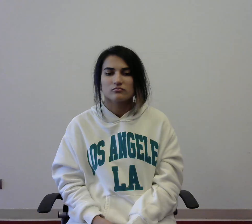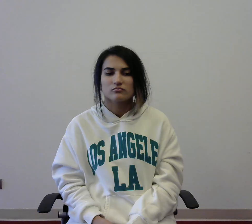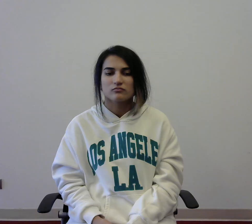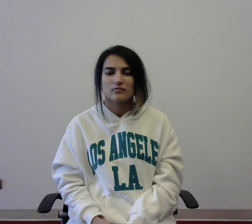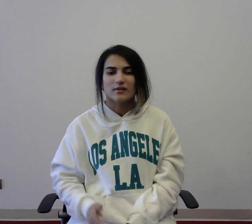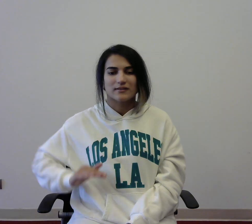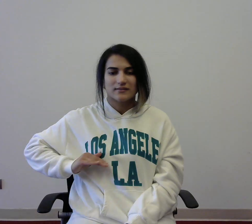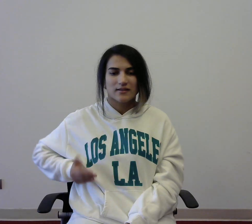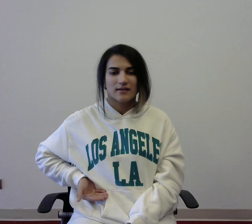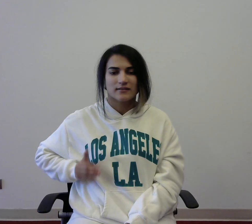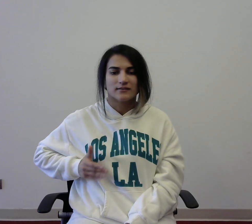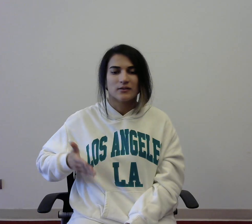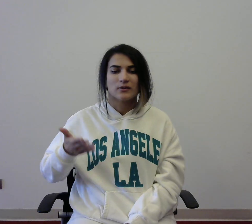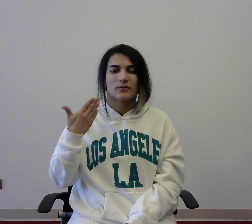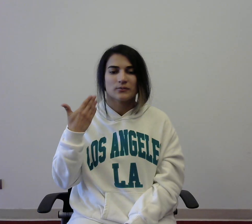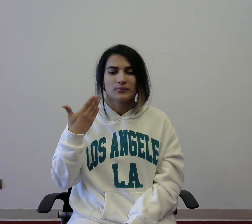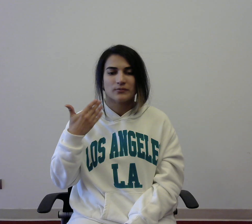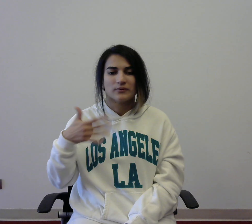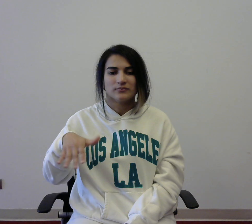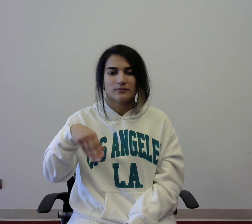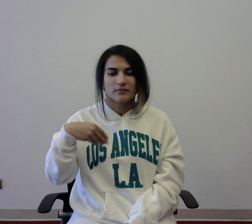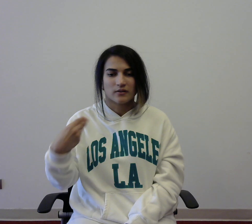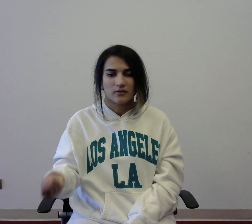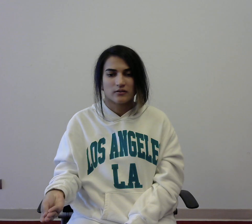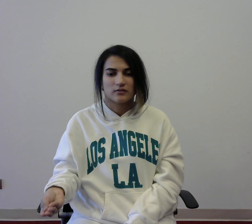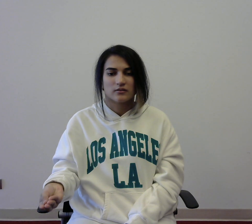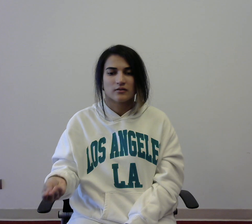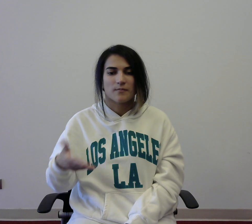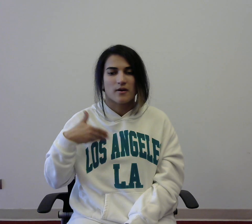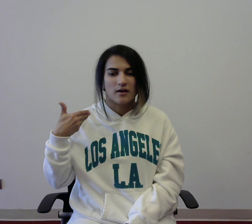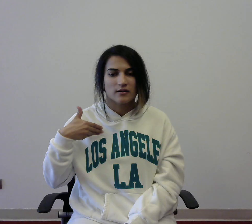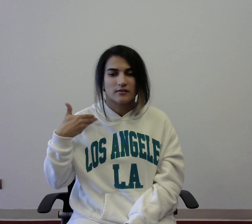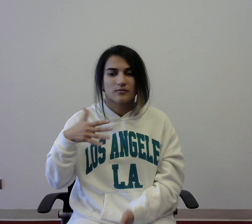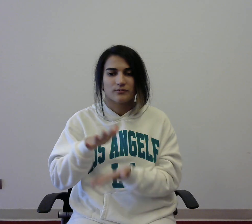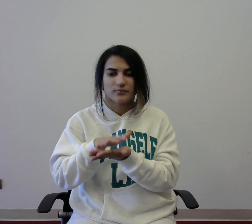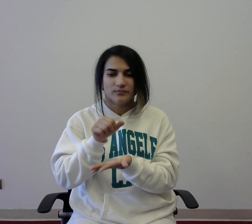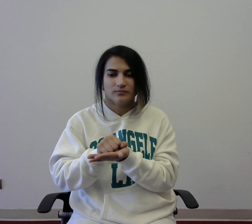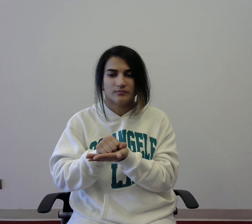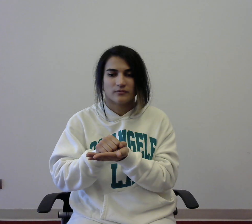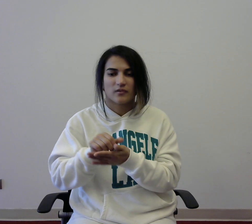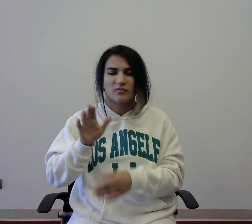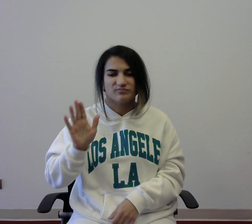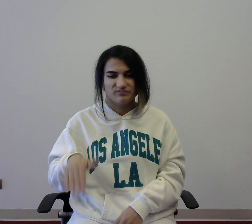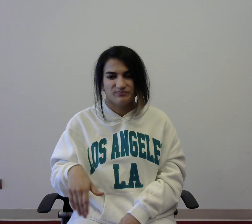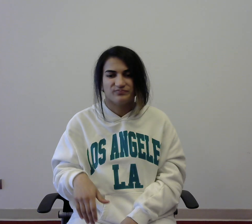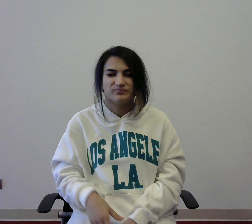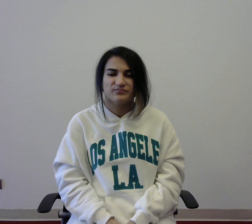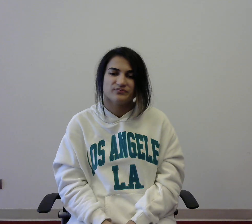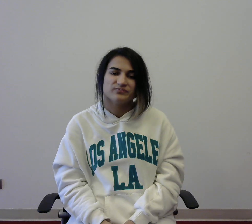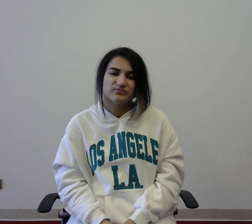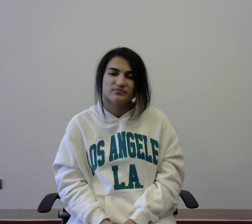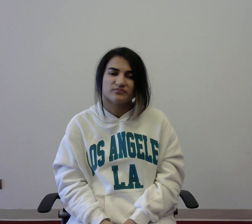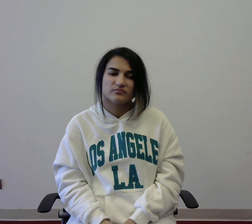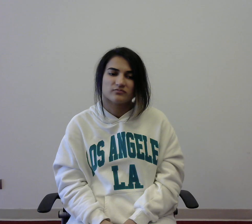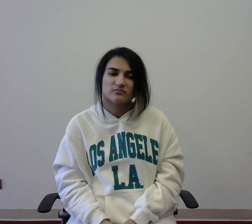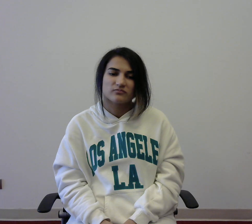Bağda yerə düşən meyvələr xarab olmuşdu